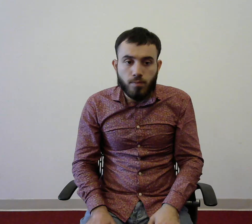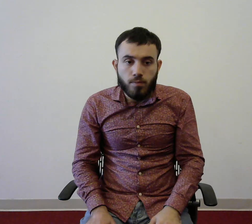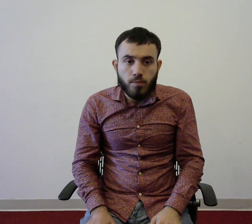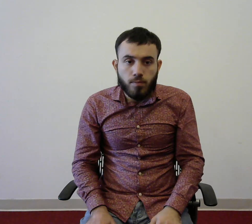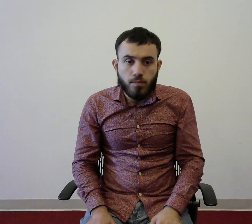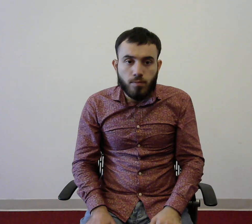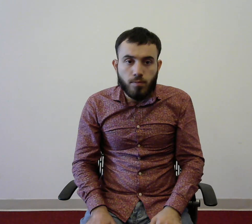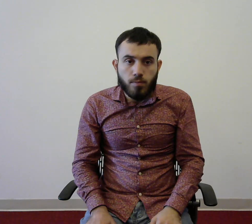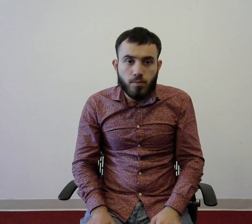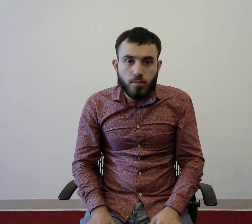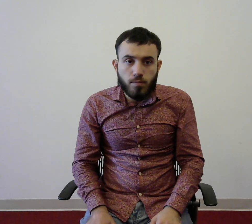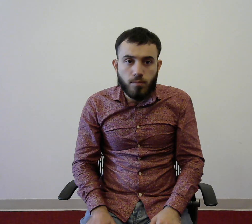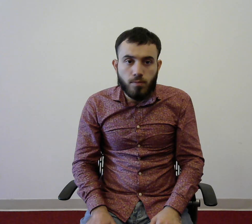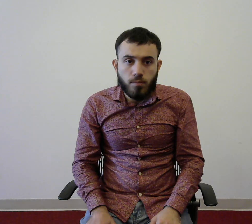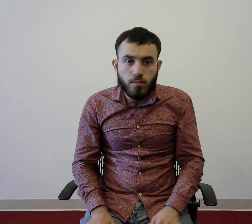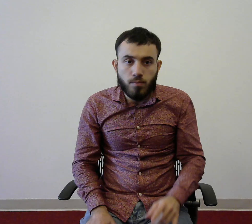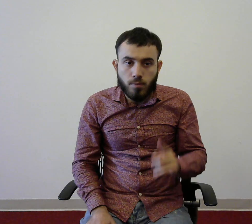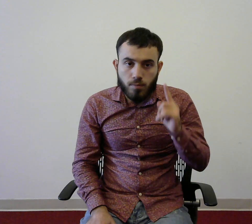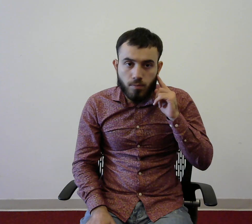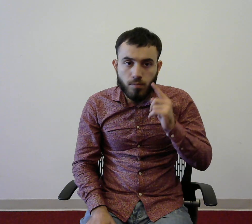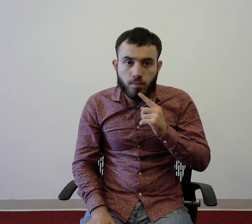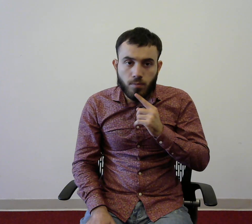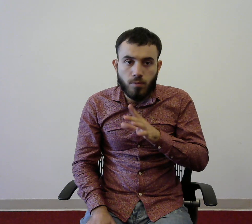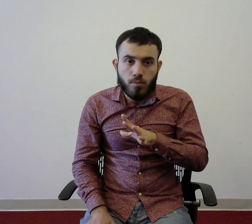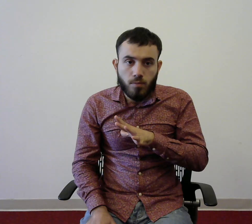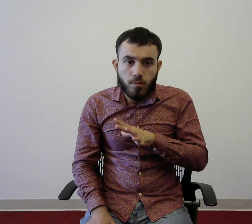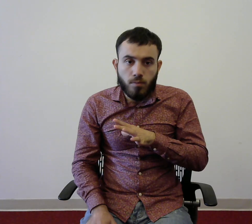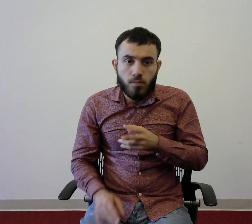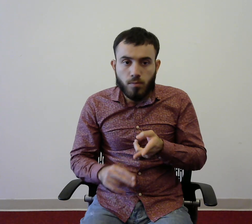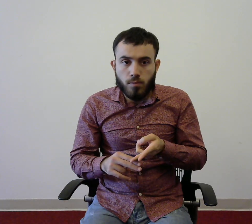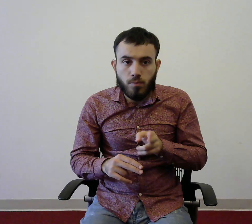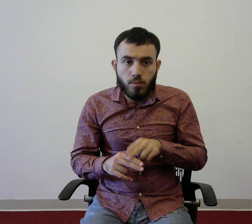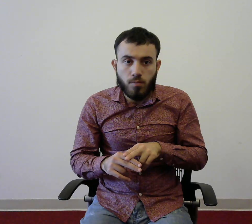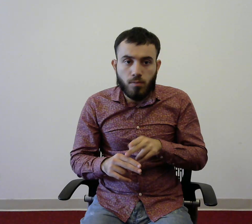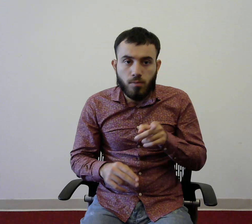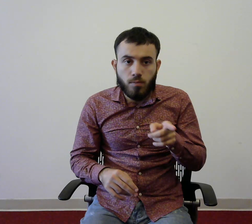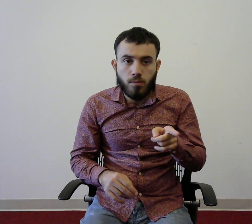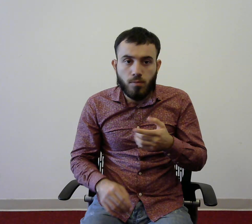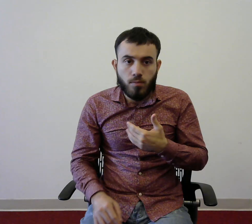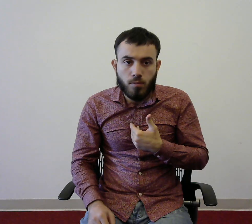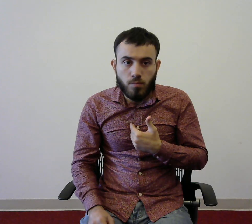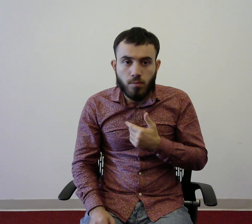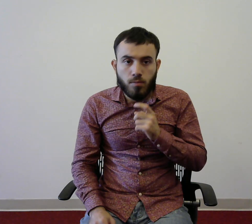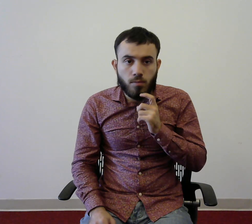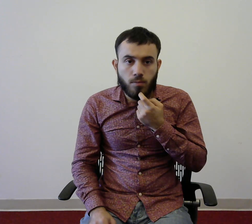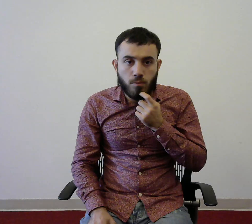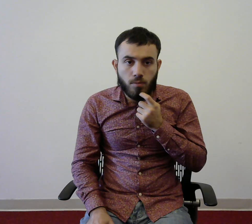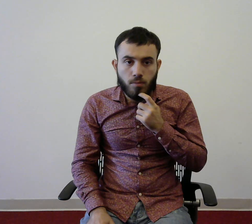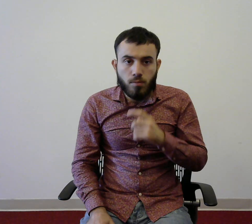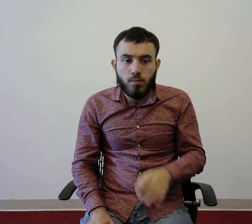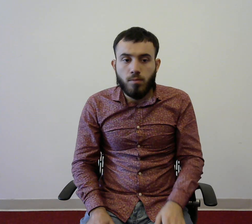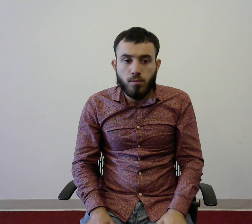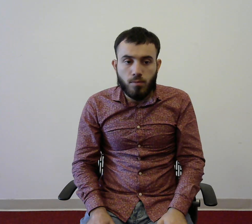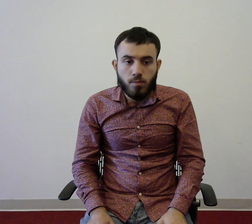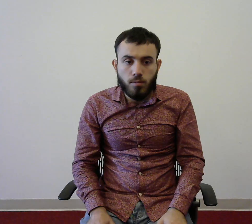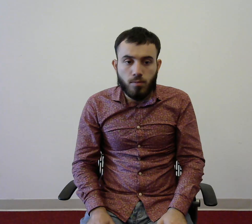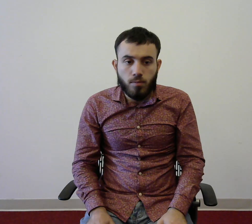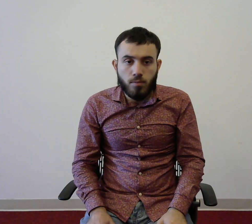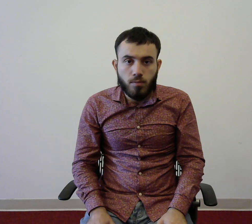Eşitmə məhdudiyyəti olduğuna görə bu mənə çətindir